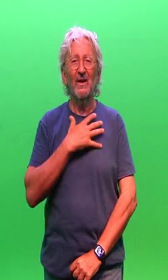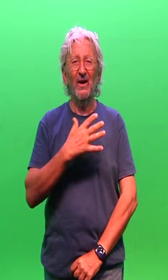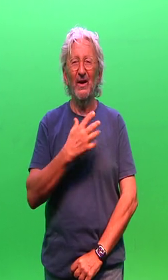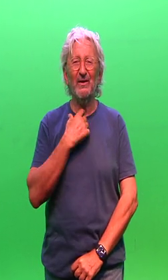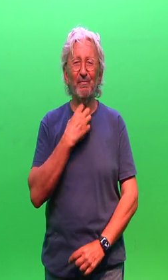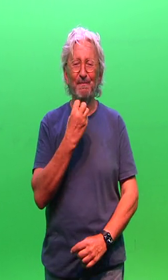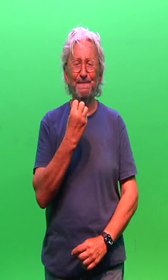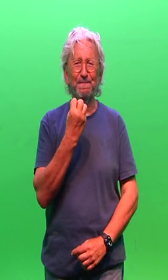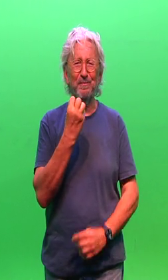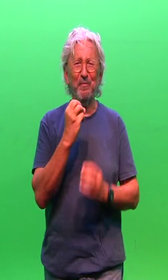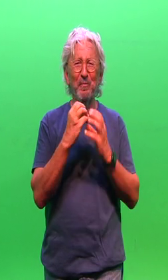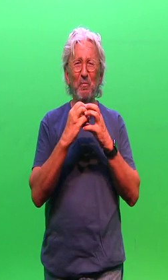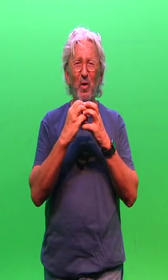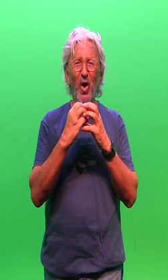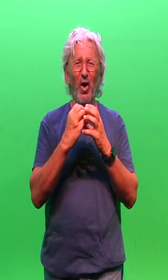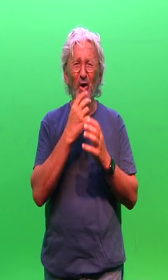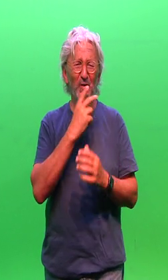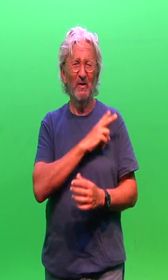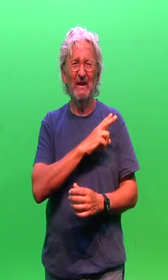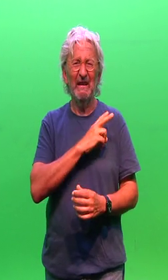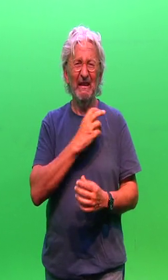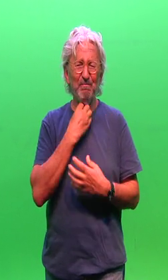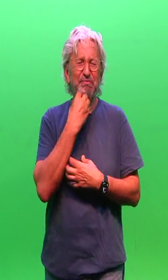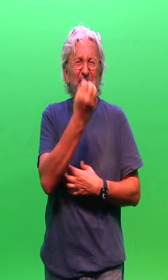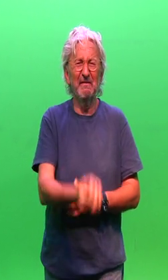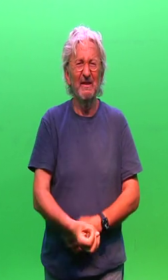Tinc tos, i tenia una bola de mocs verds que he escopit.